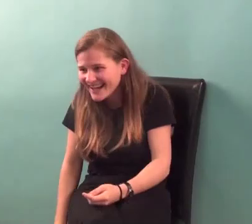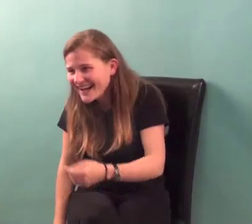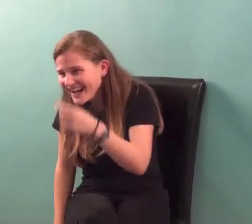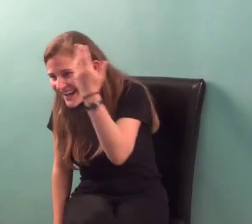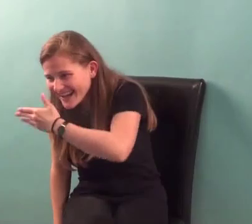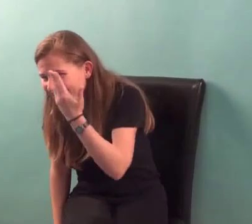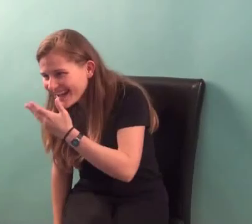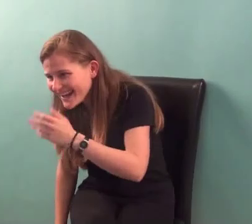Czarny!